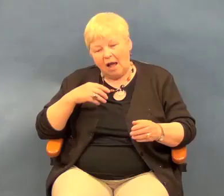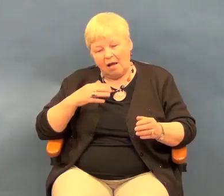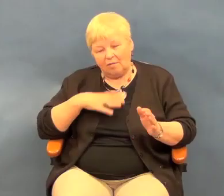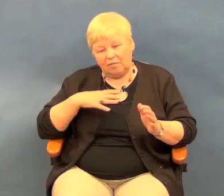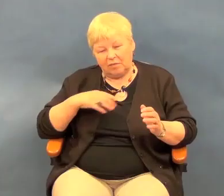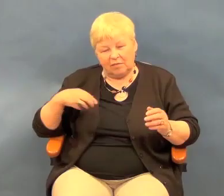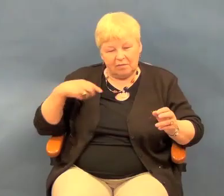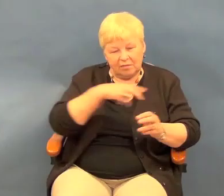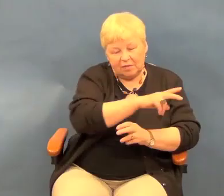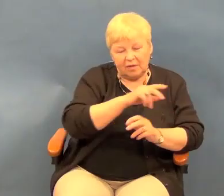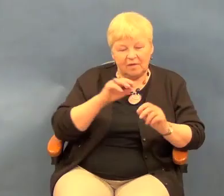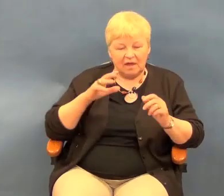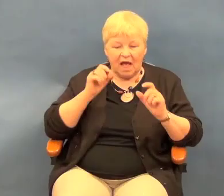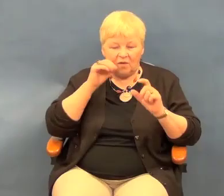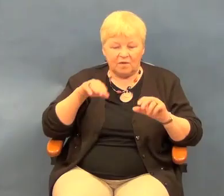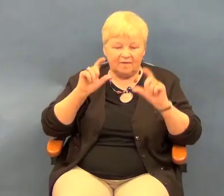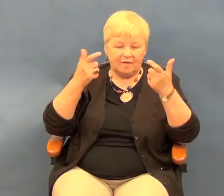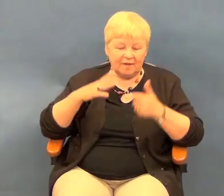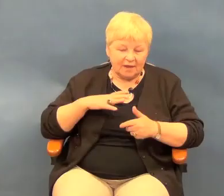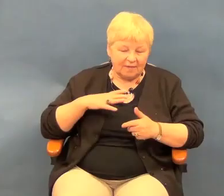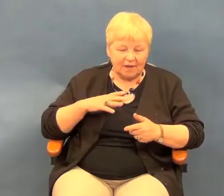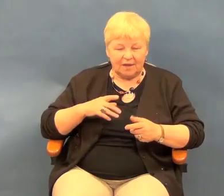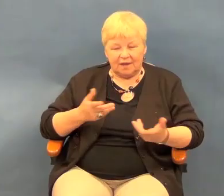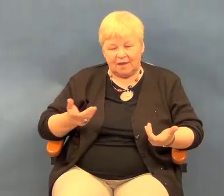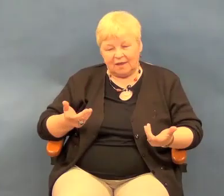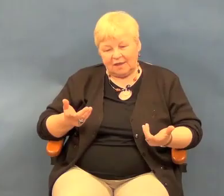Może, ktoś po prostu wszedł na ulicę i był jakiś niebezpieczny wypadek?